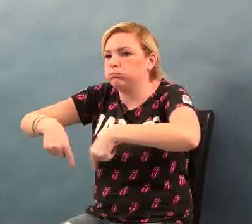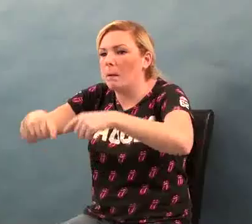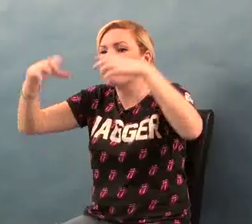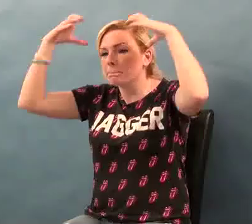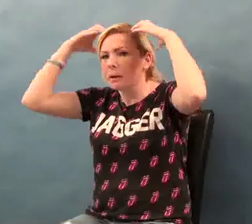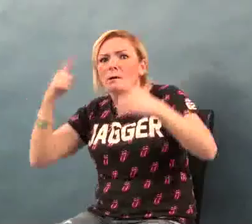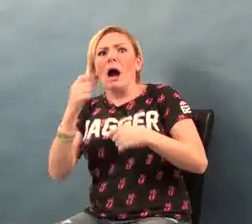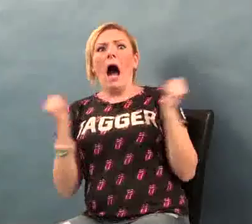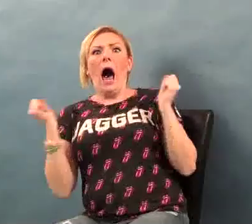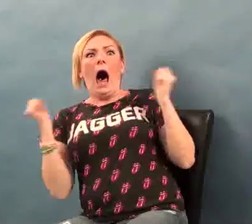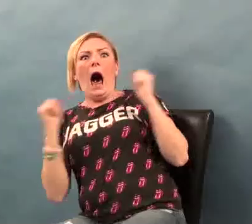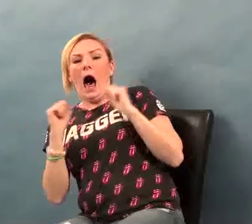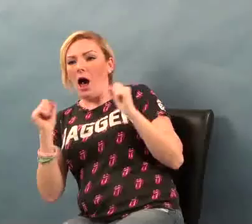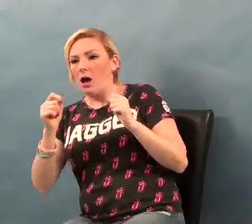Myszka zobaczyła chodzące czerwone ubranie i się przestraszyła.